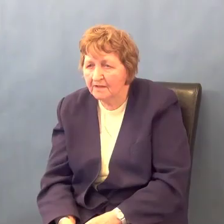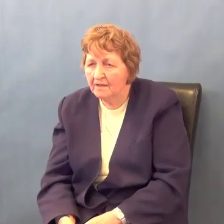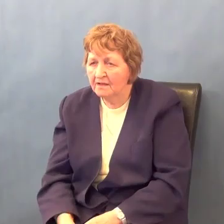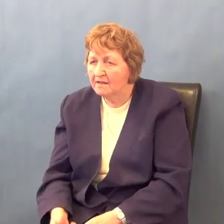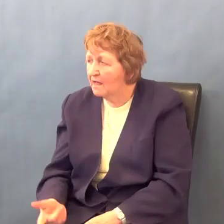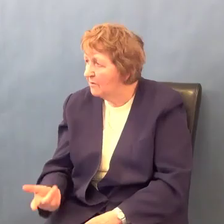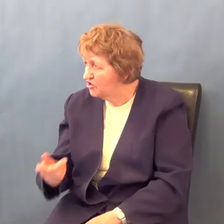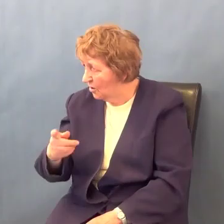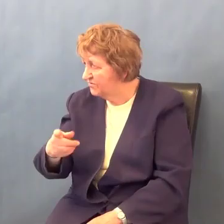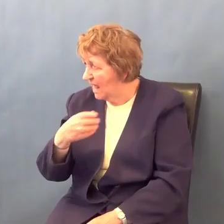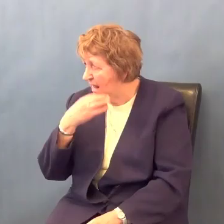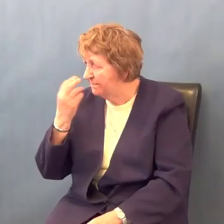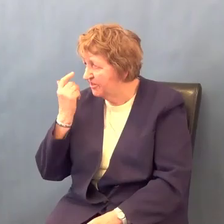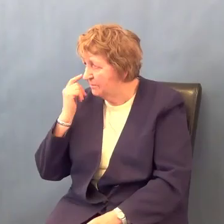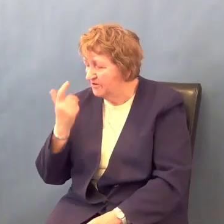Może ona lepiej myśli?